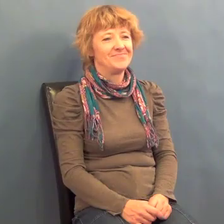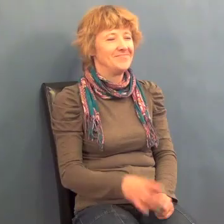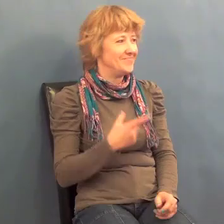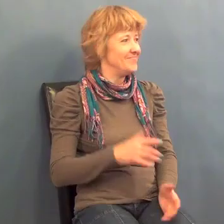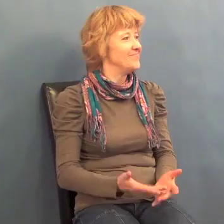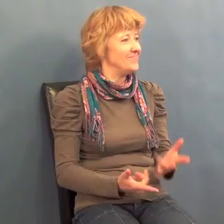Aha, więc to tak.